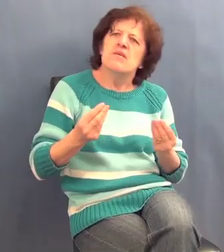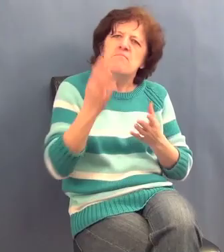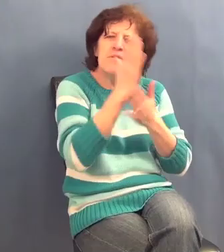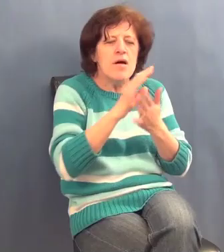Szyba zbita.